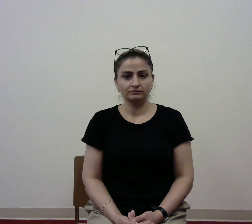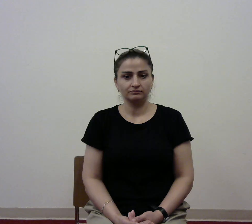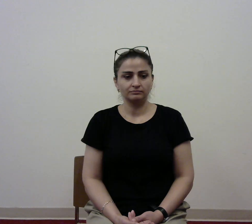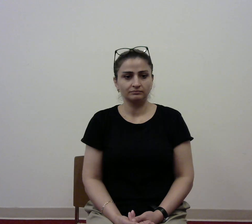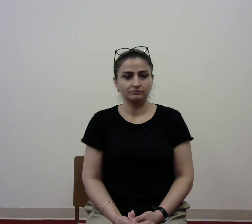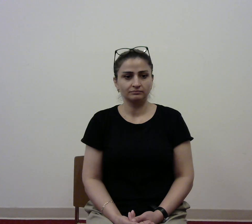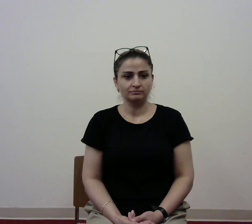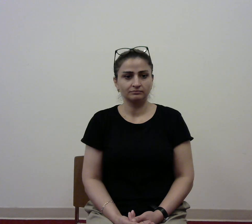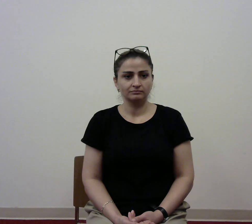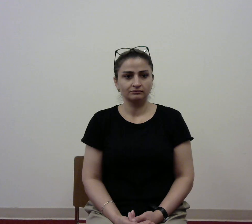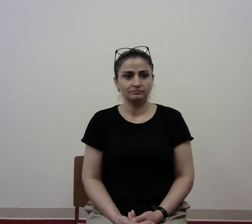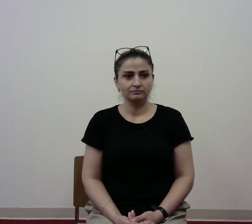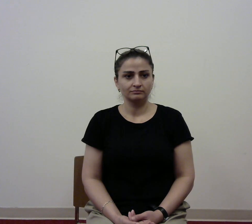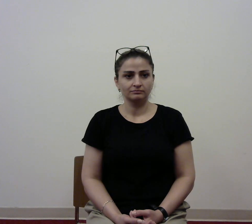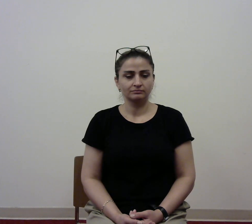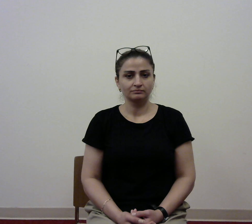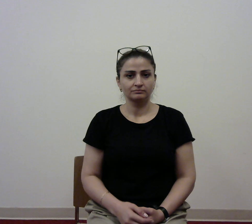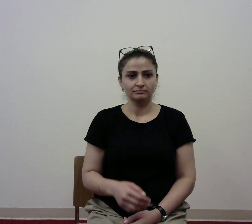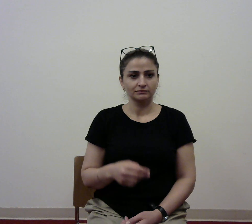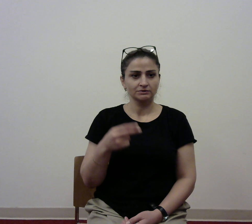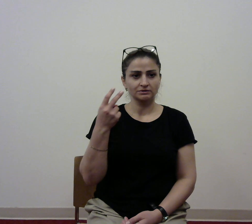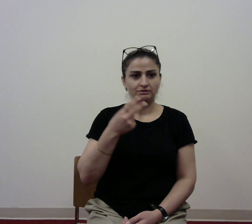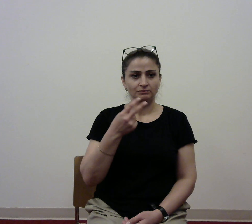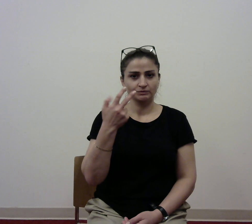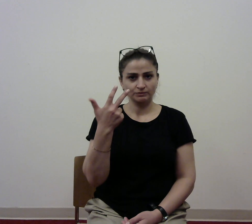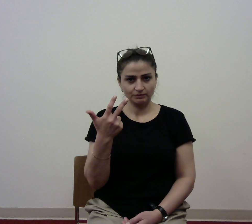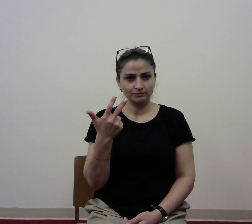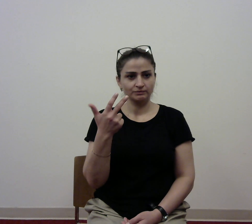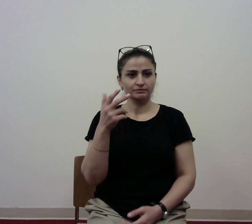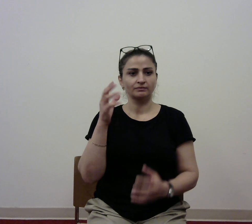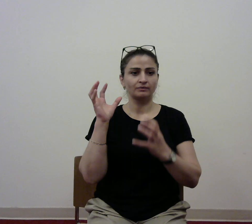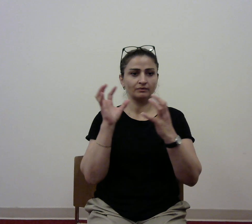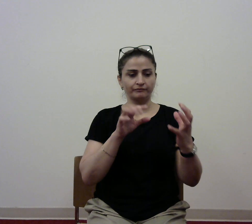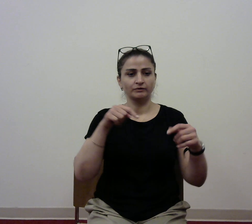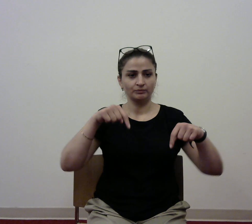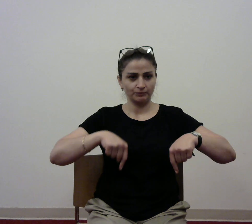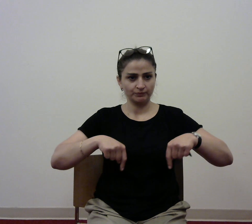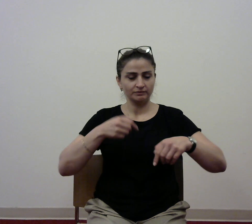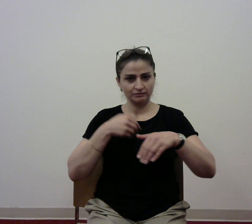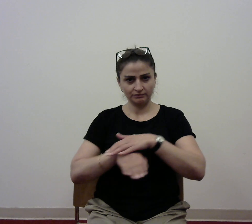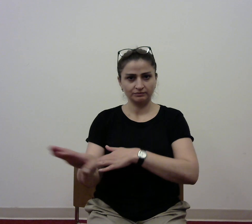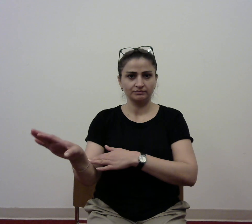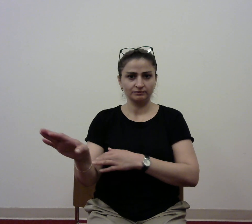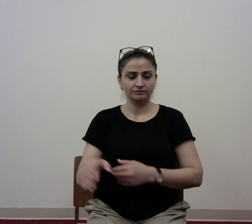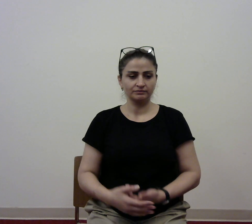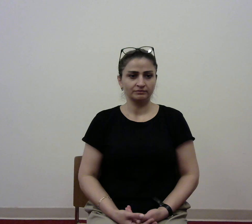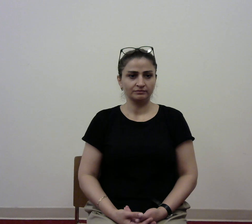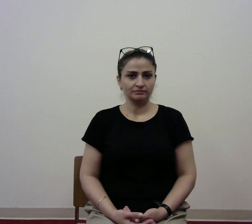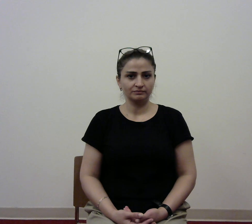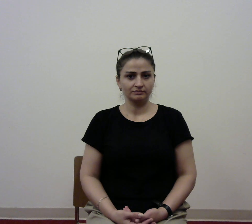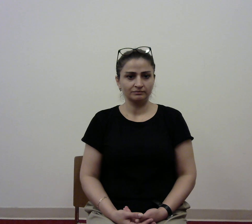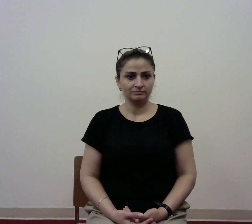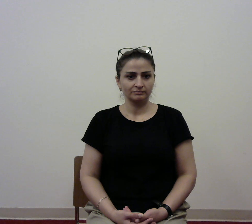23 saylı avtobus burdan keçir?